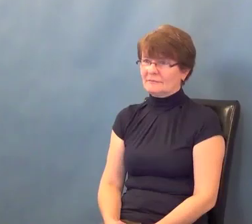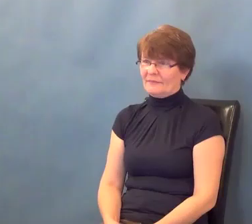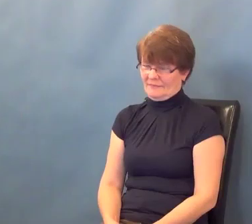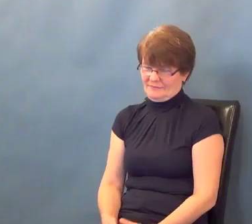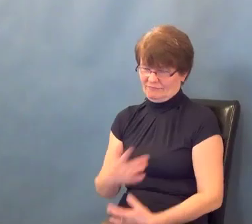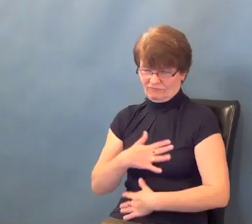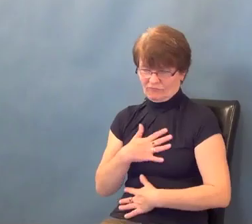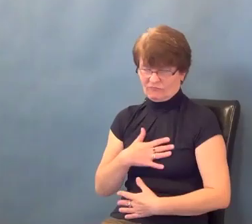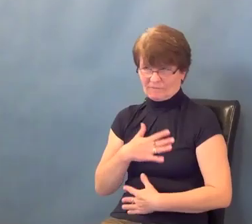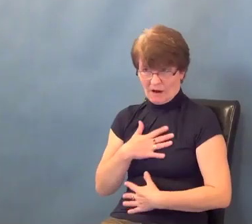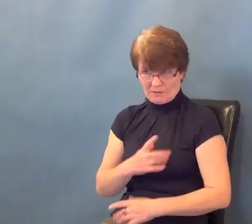Kąpać się nie wolno?